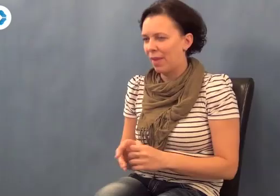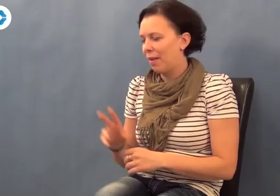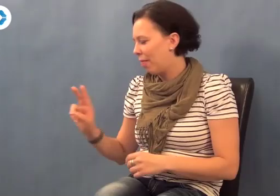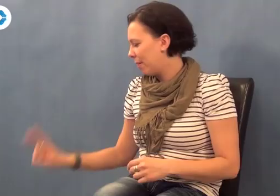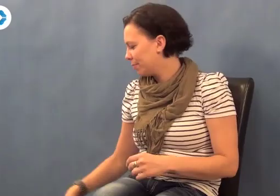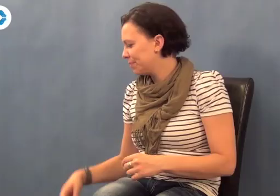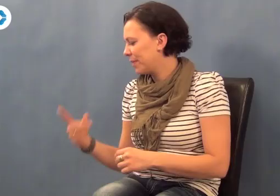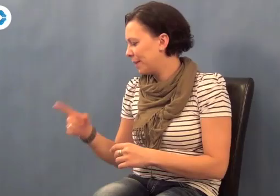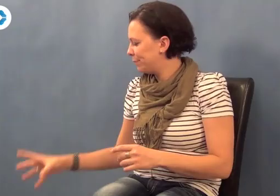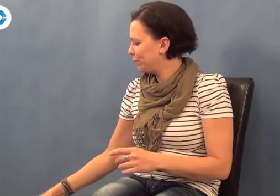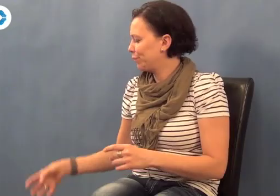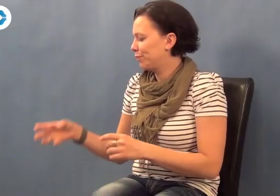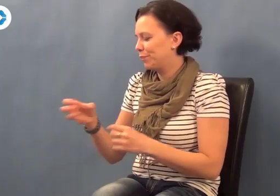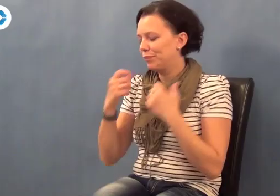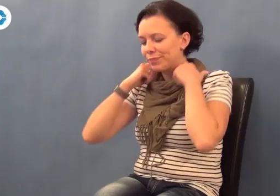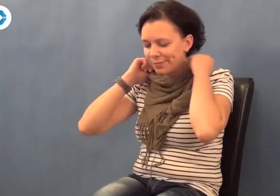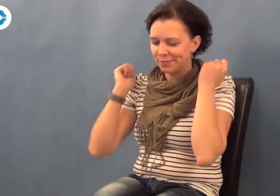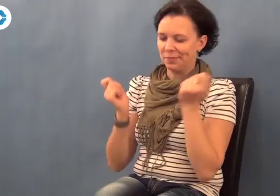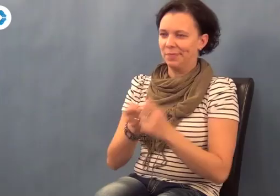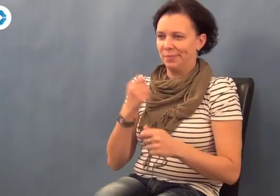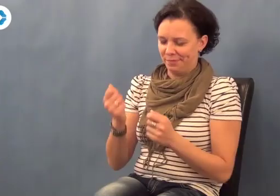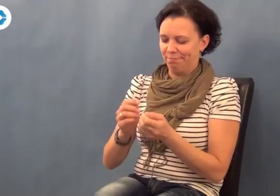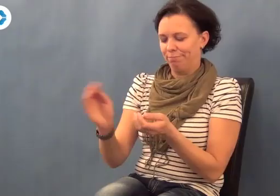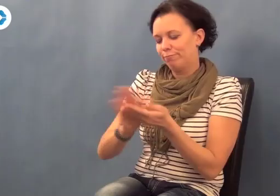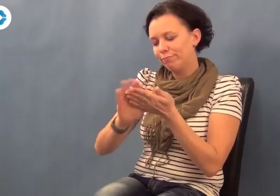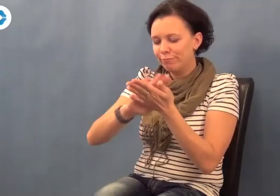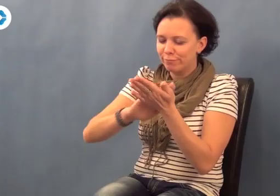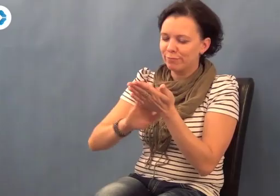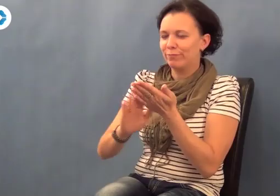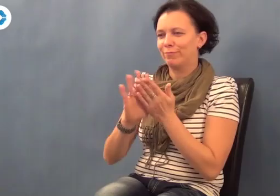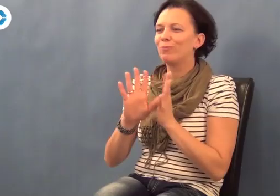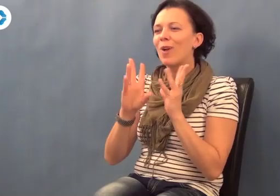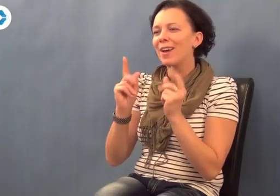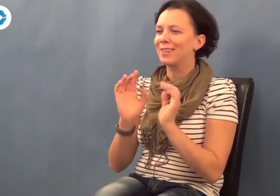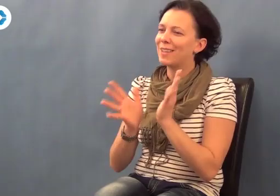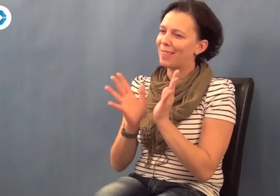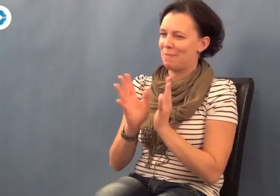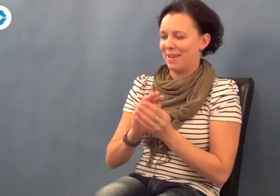Gruszka upada na ziemię, podnosi ją, zdejmuje chustę związaną na szyi, wyciera gruszkę, żeby była ładna i zadbana.